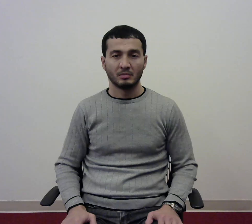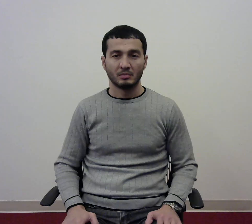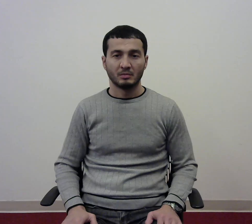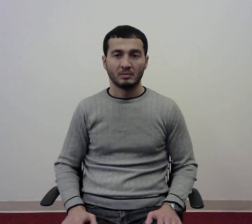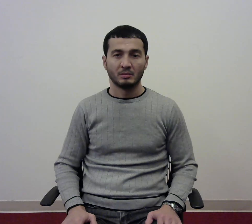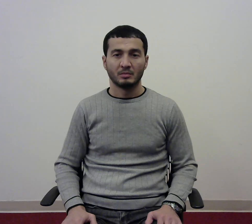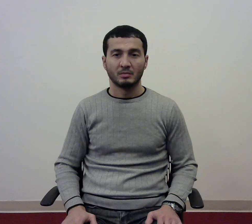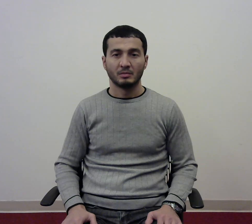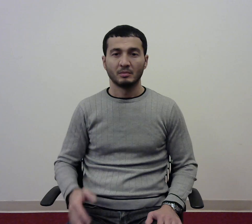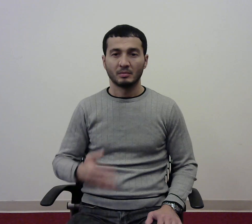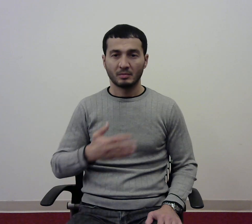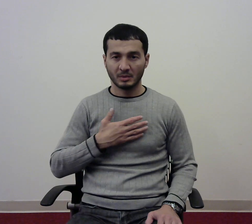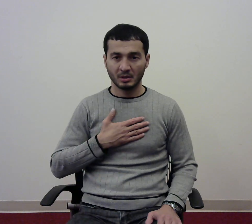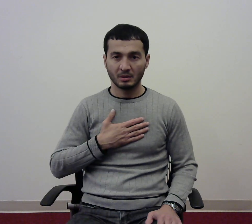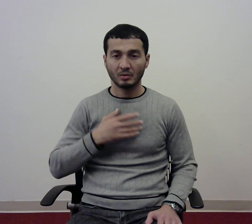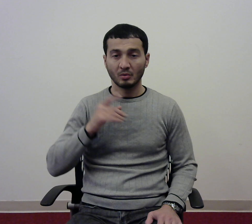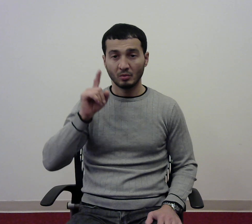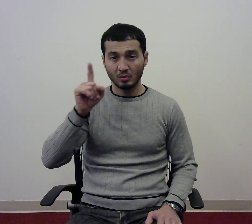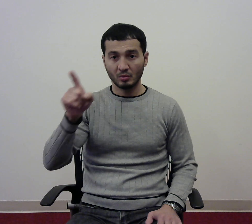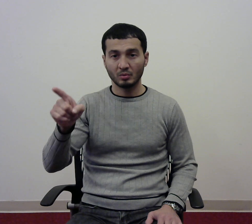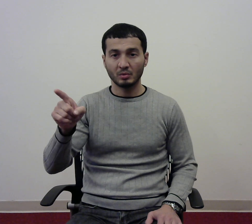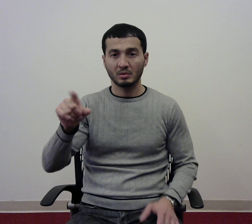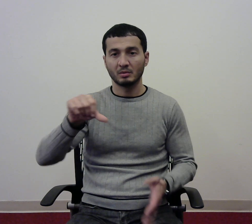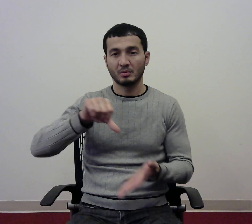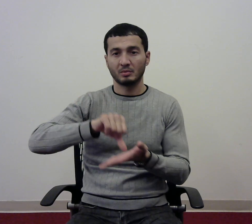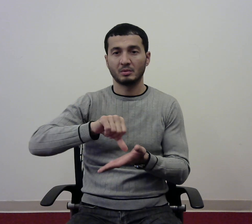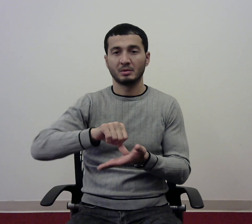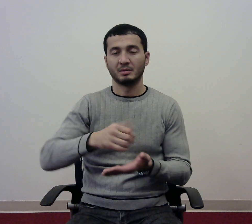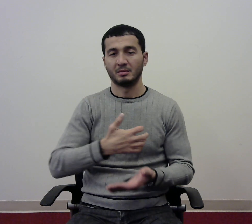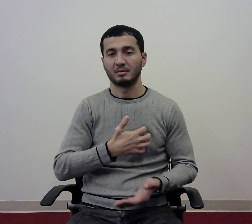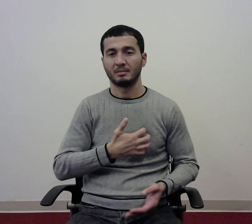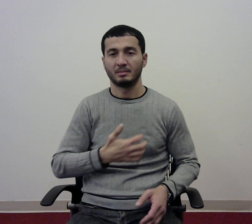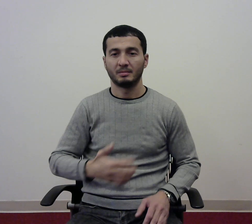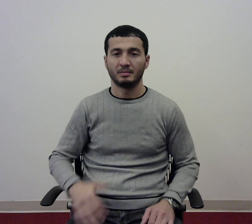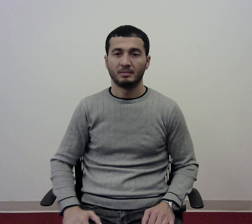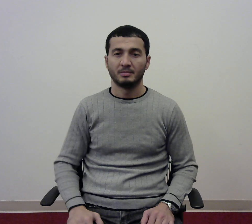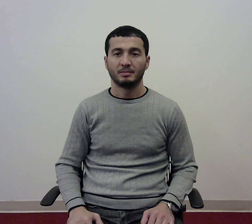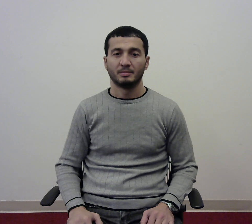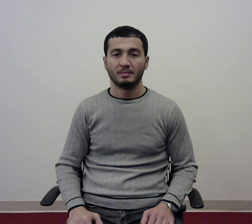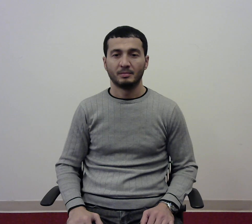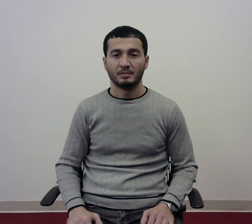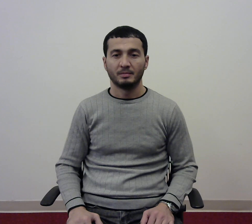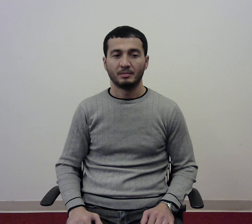Mən orda olmaq istəyərdim